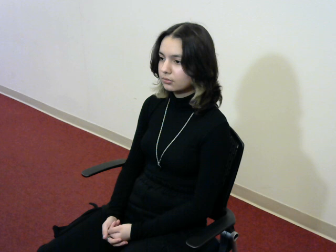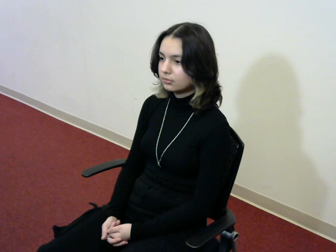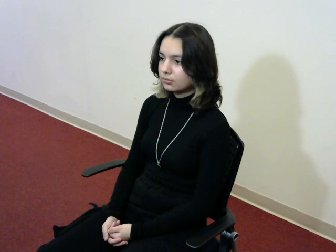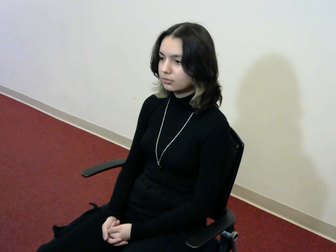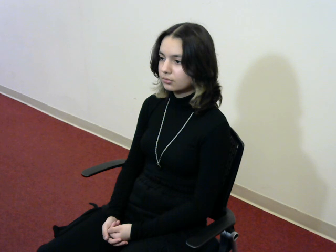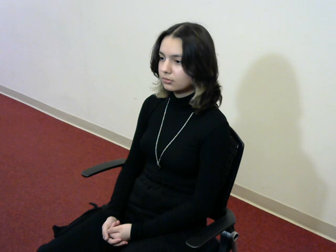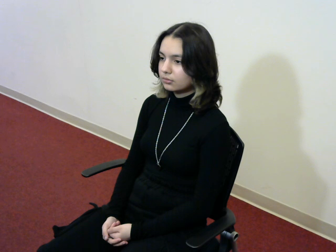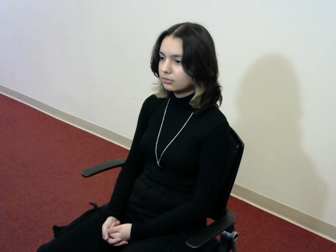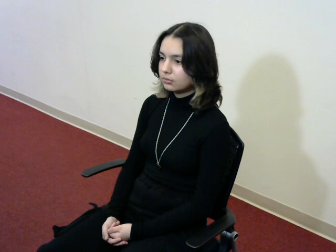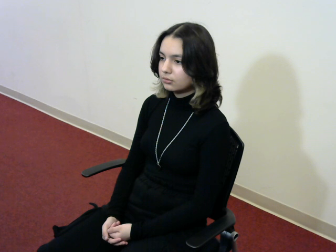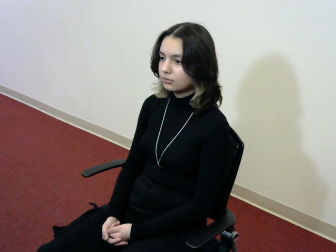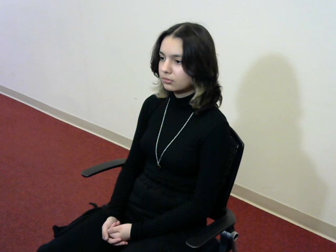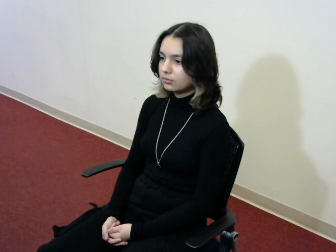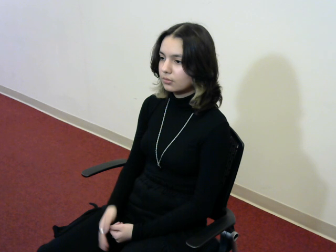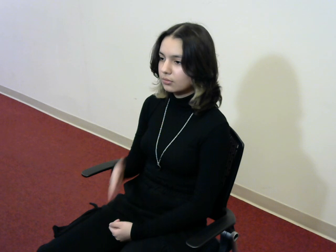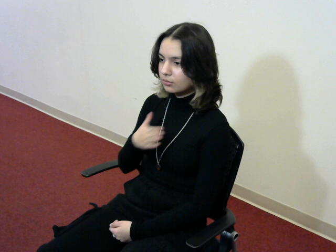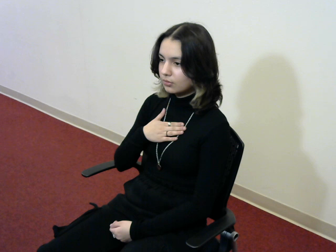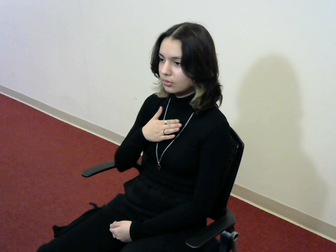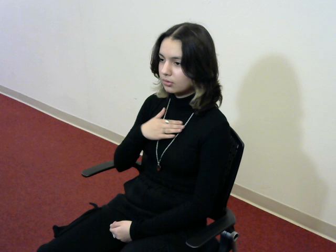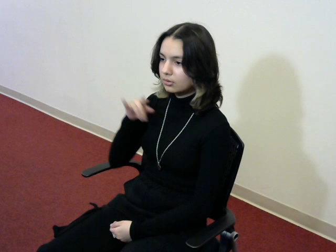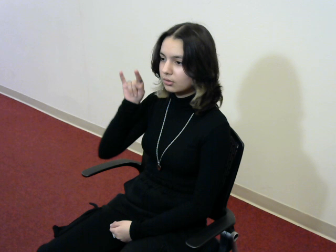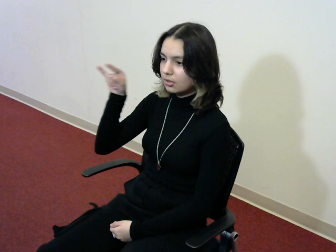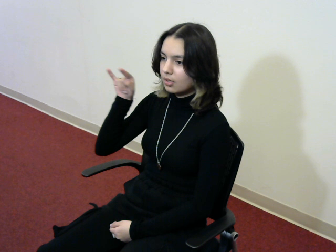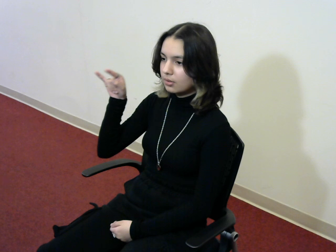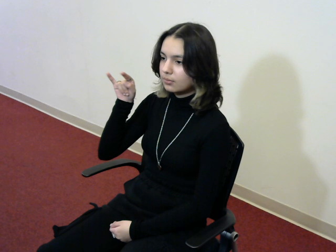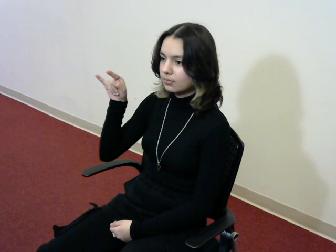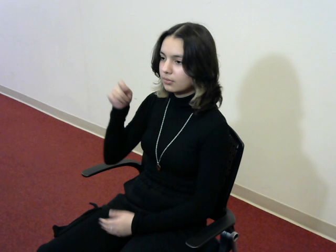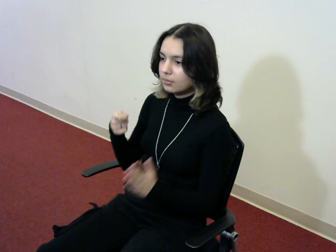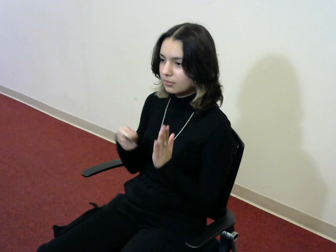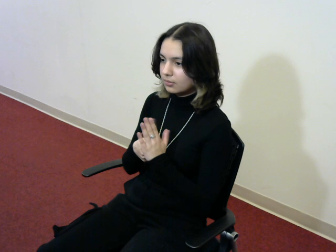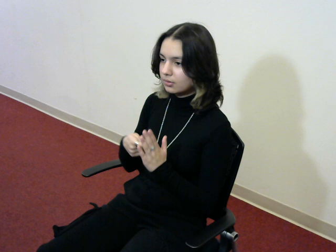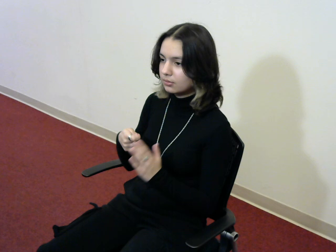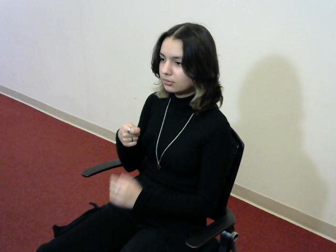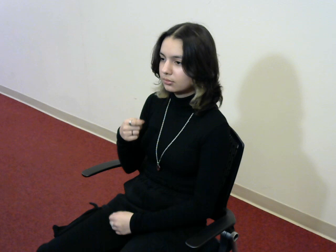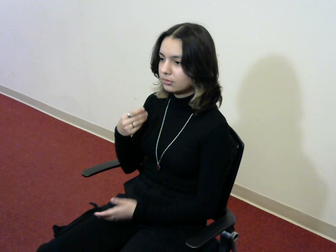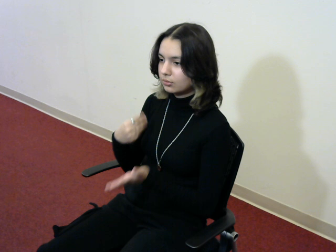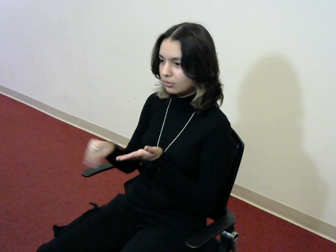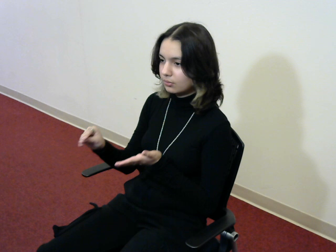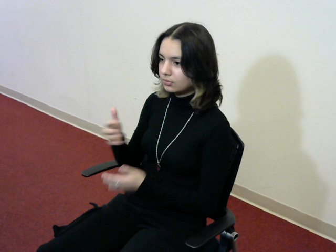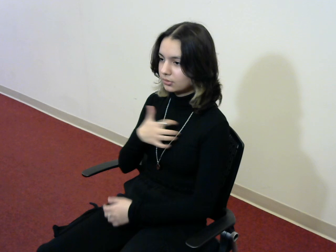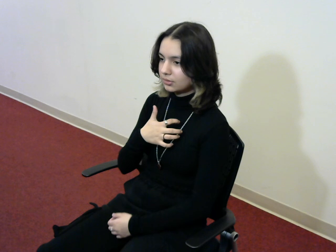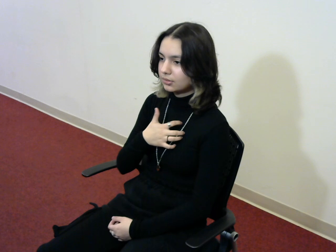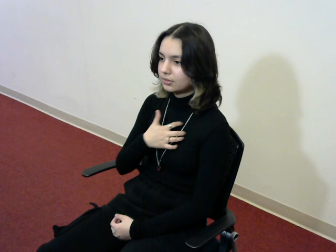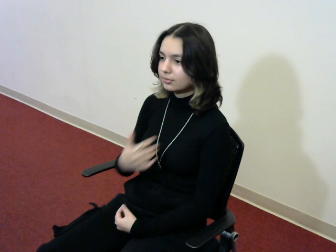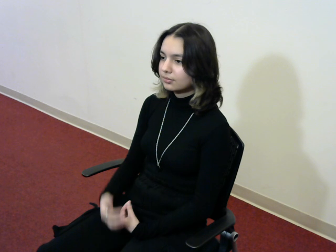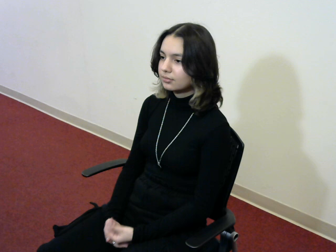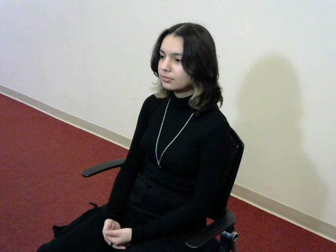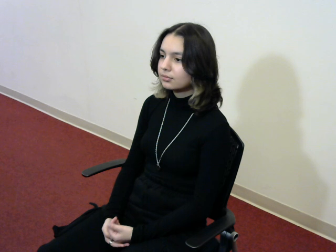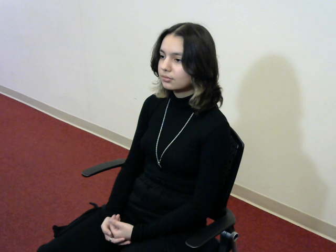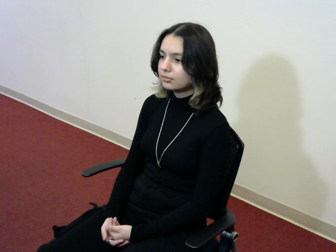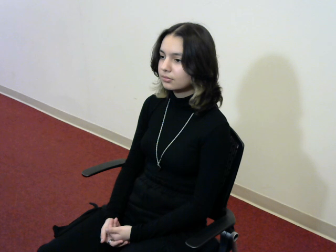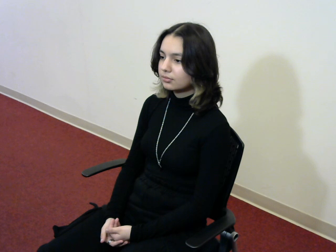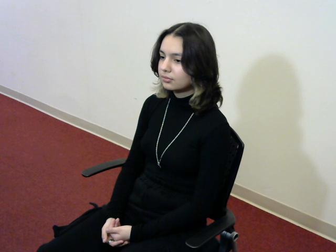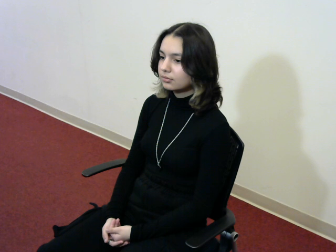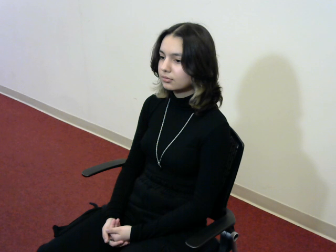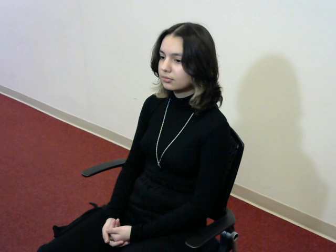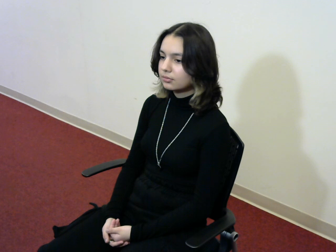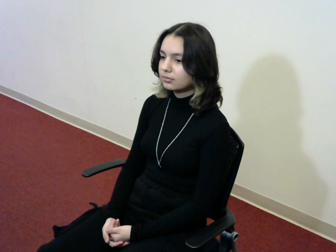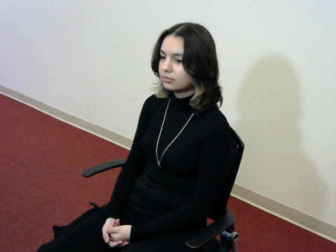Mən təyyarə bileti almaq istəyirəm